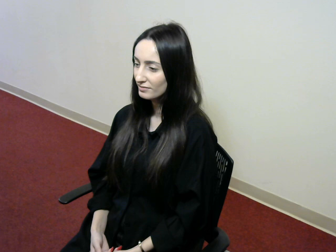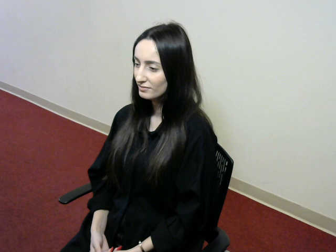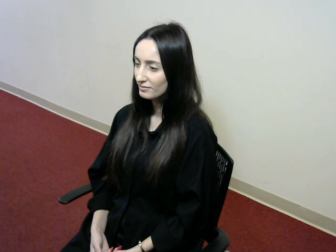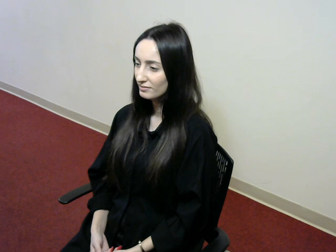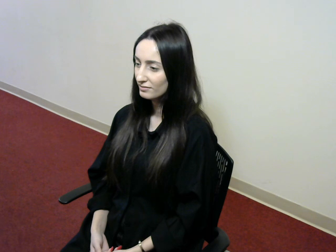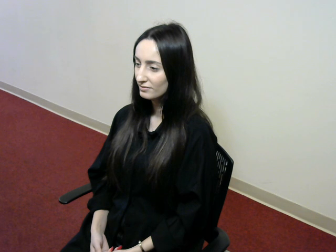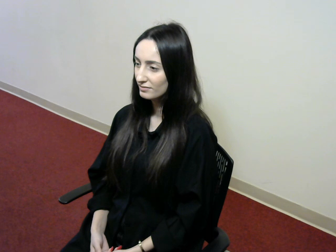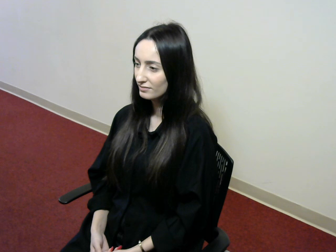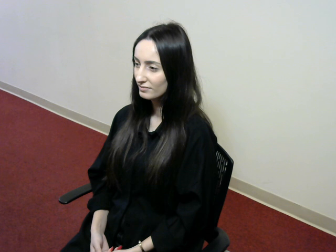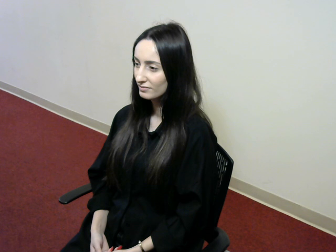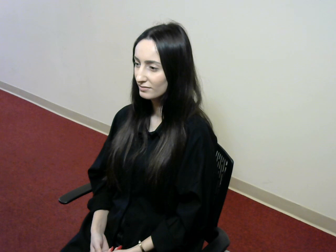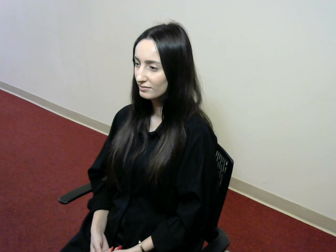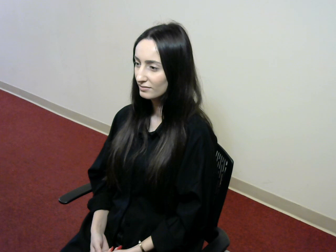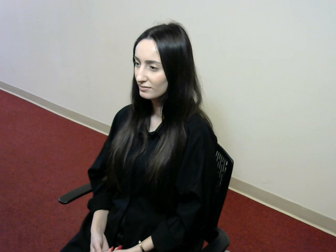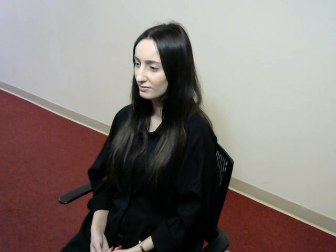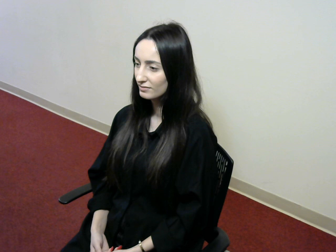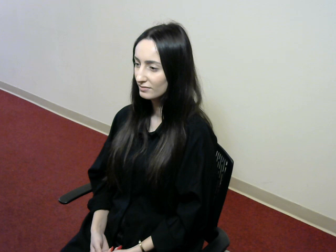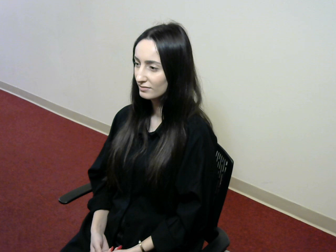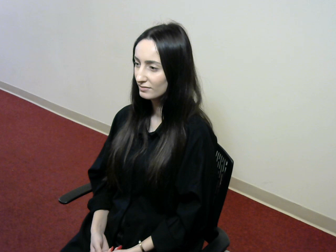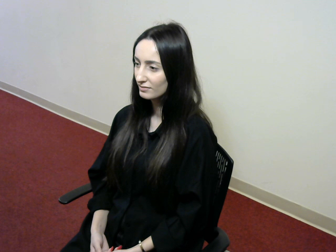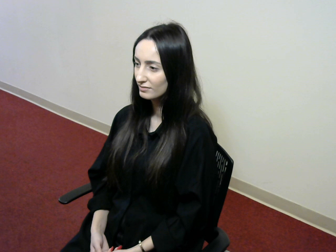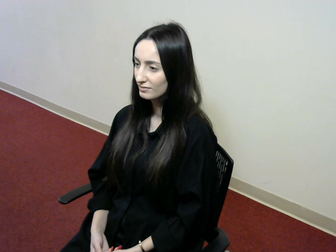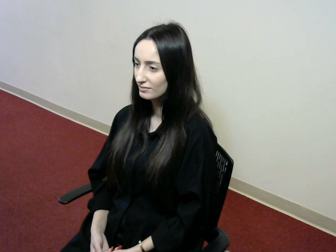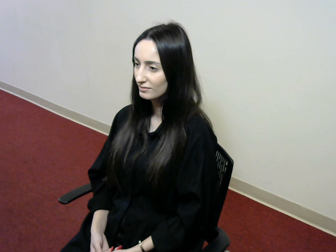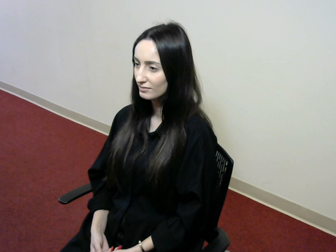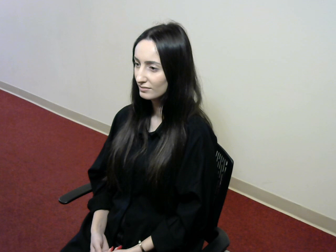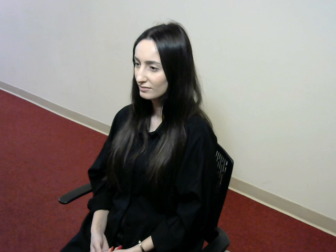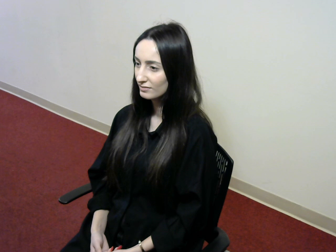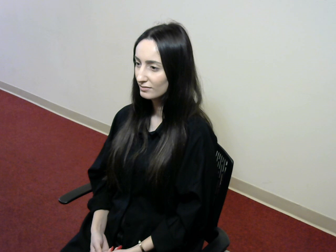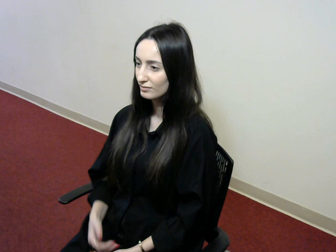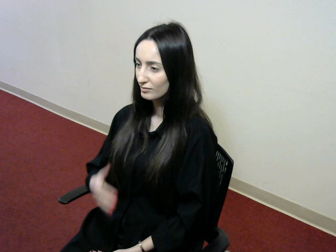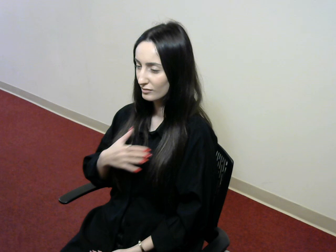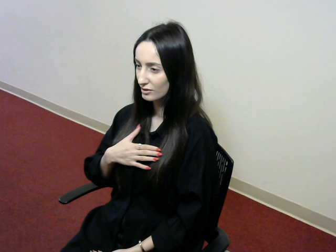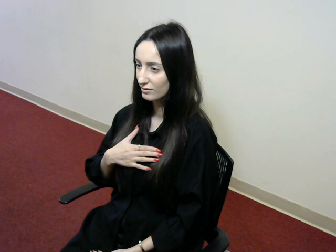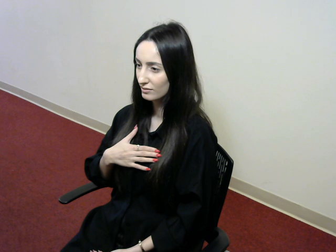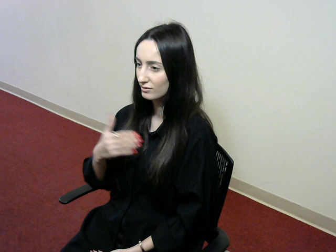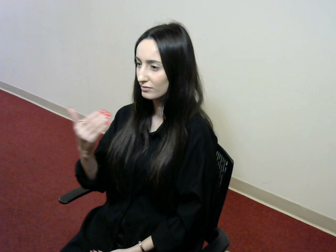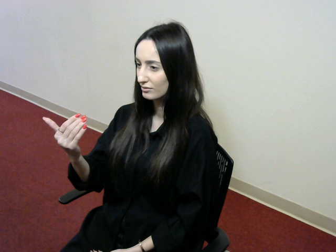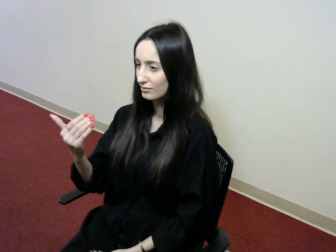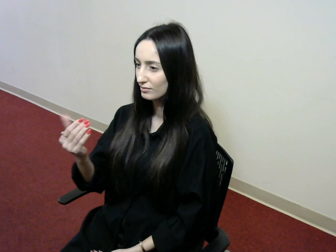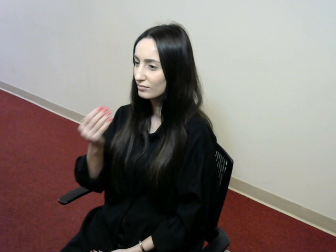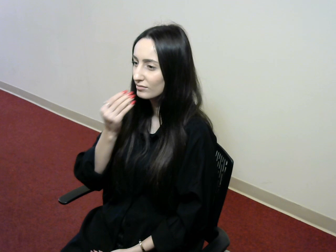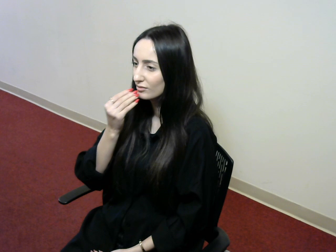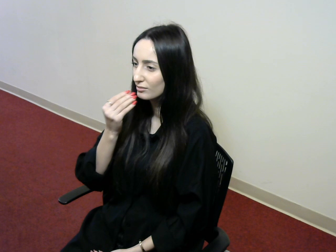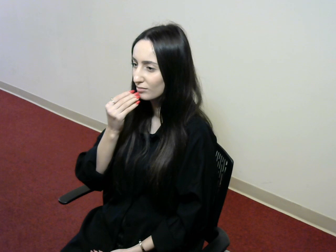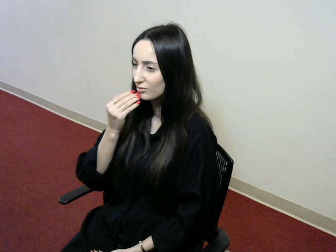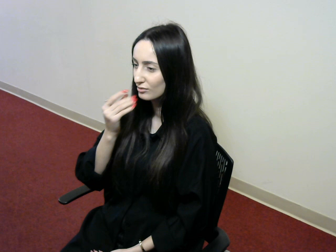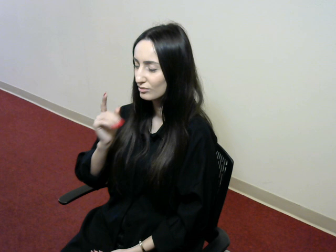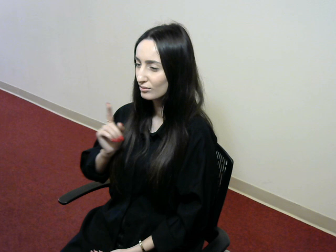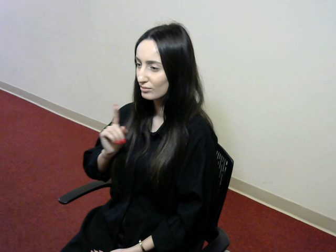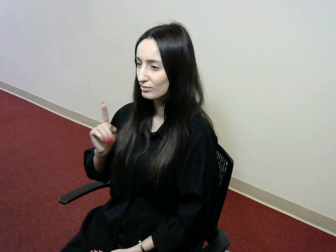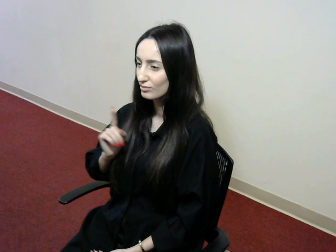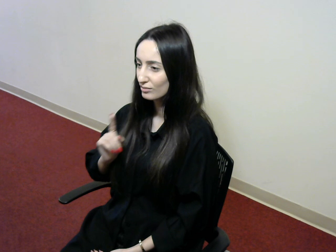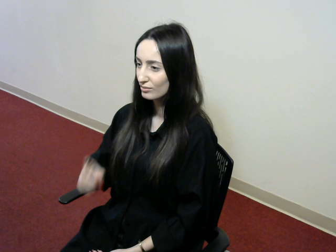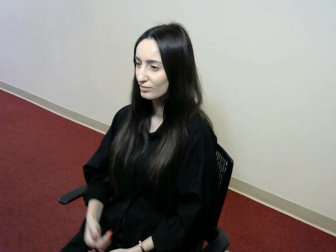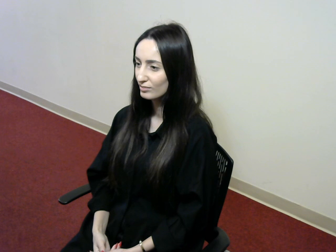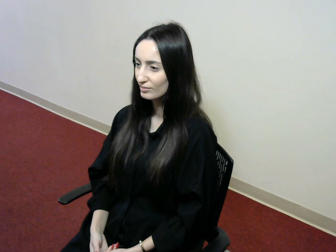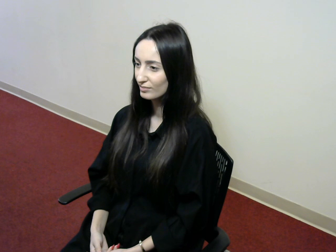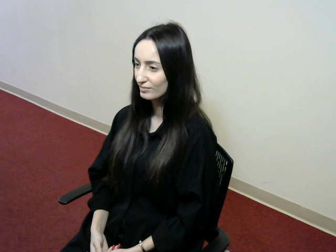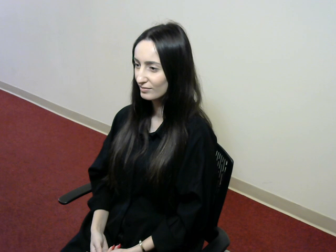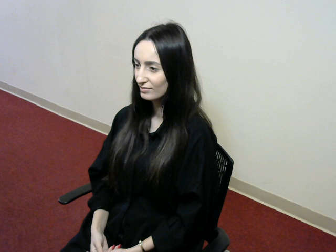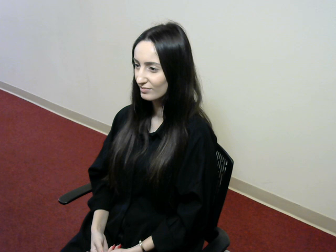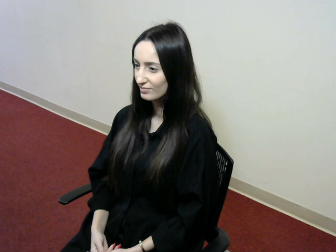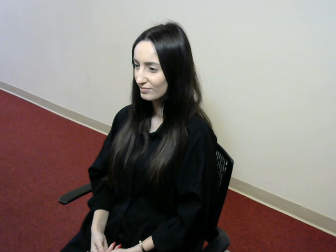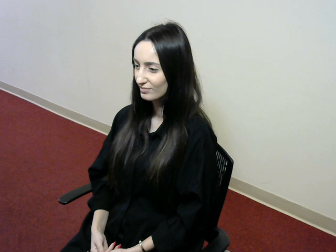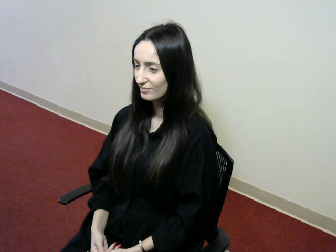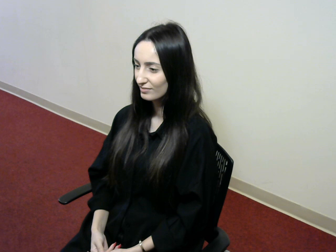Mən sizi naharda gözləyəcəm